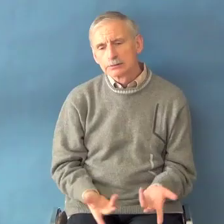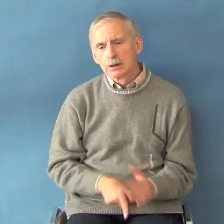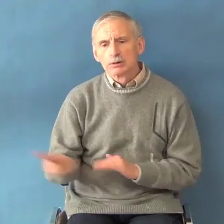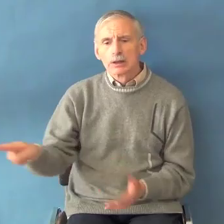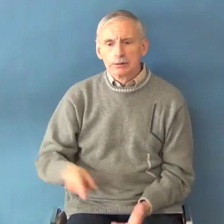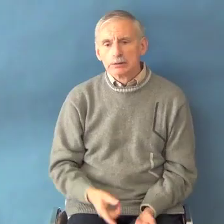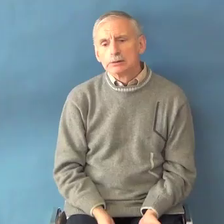Uciekać.